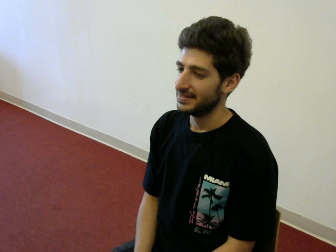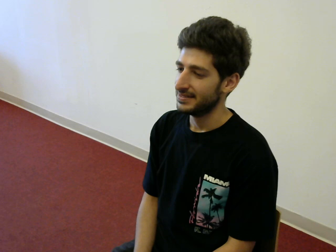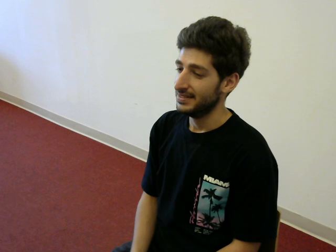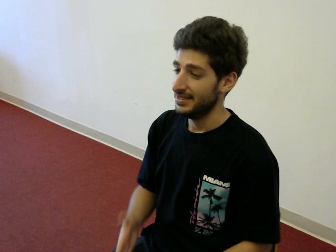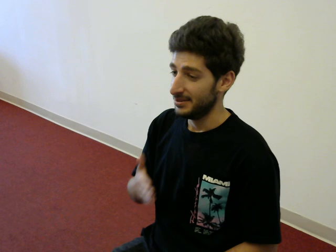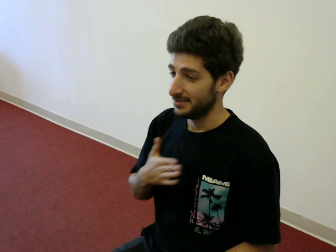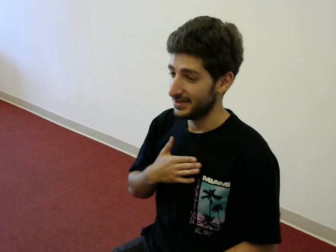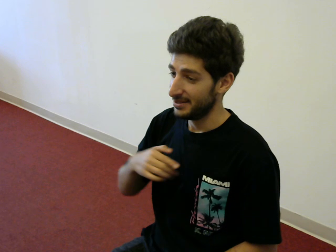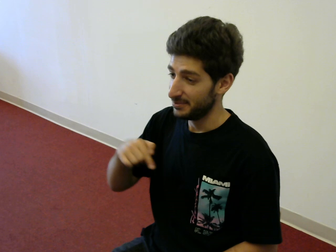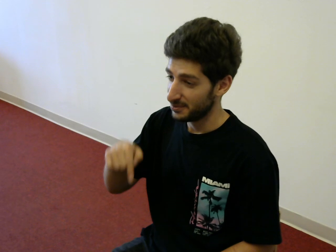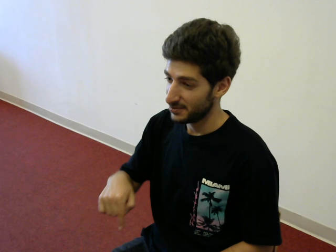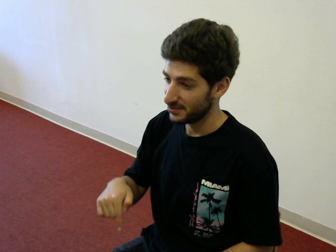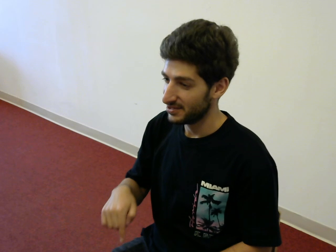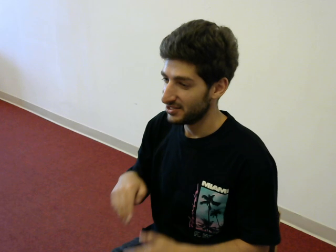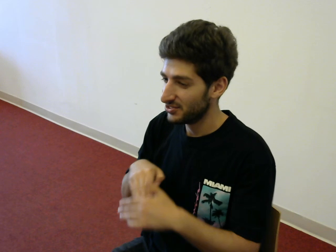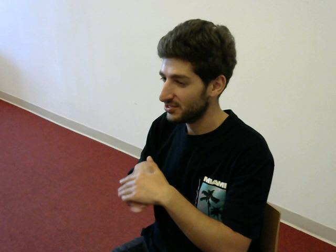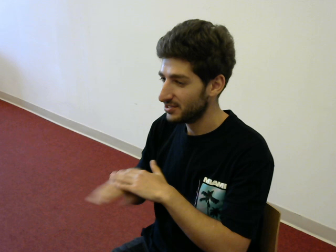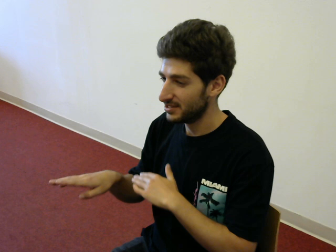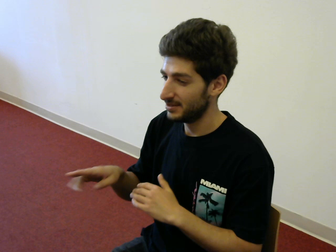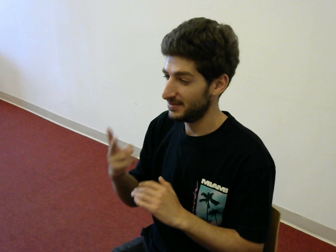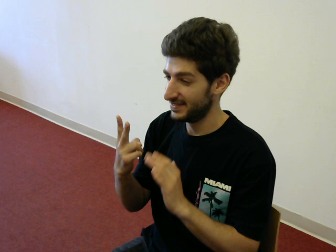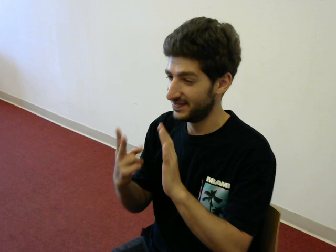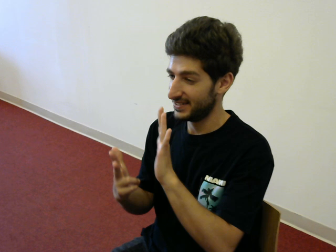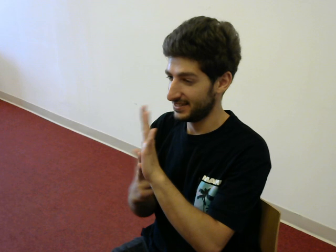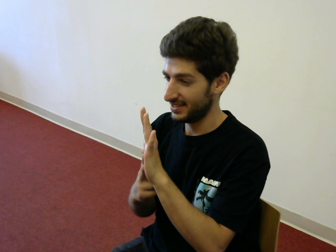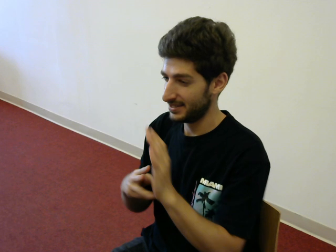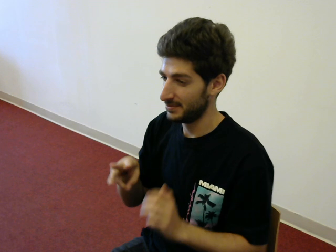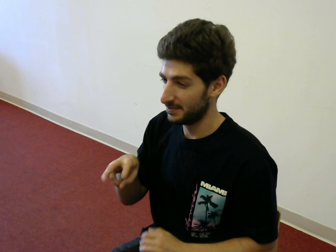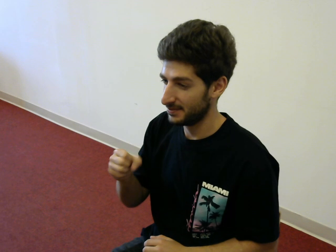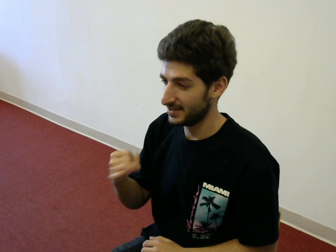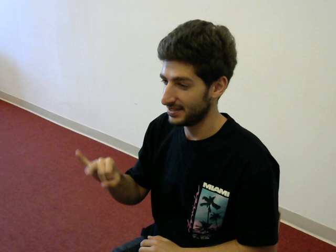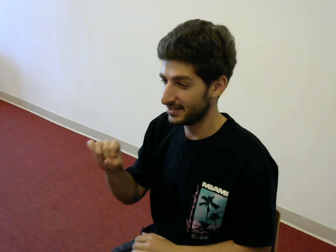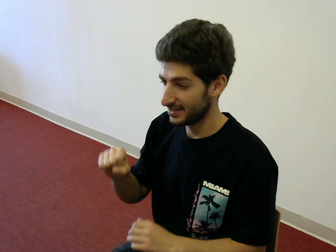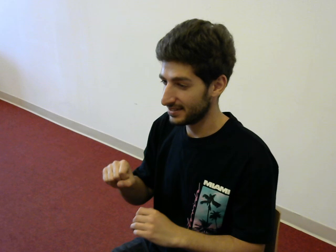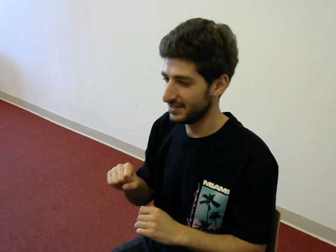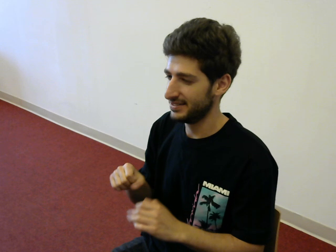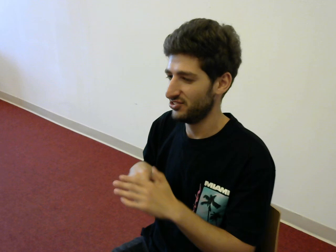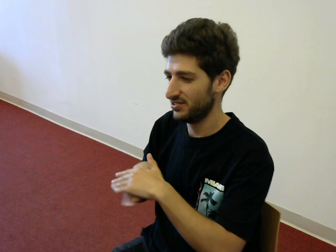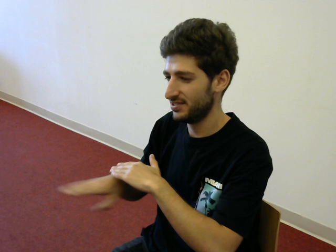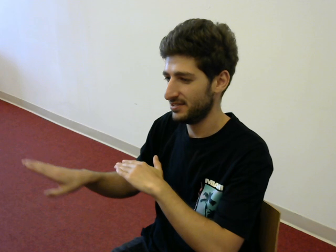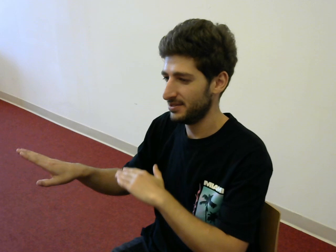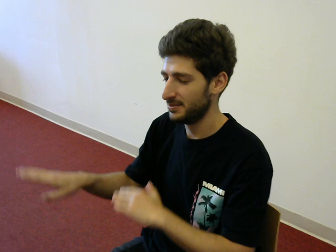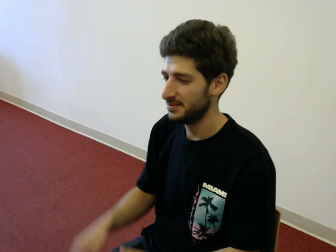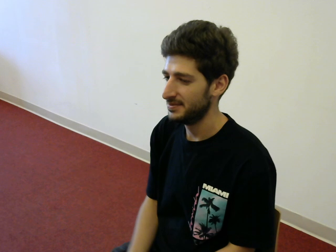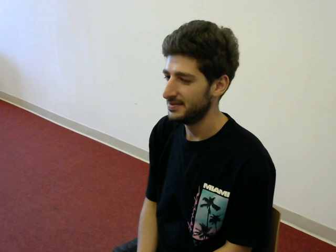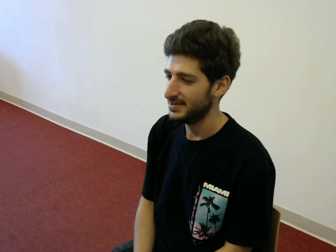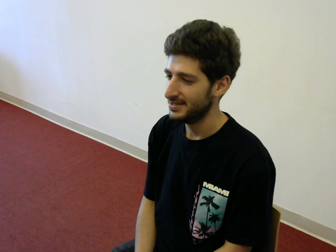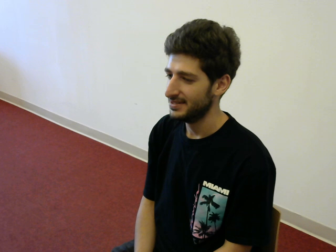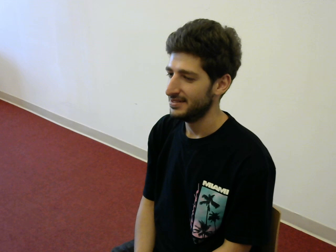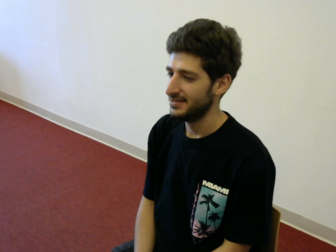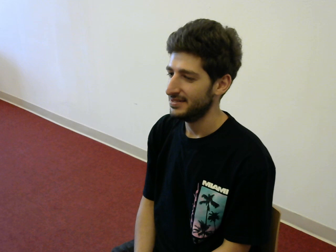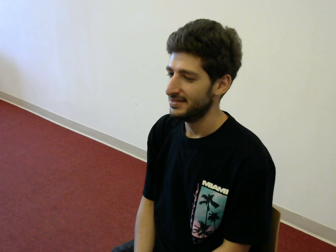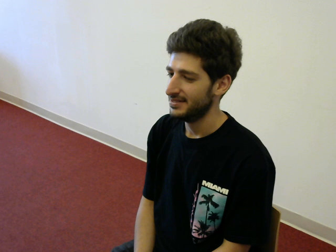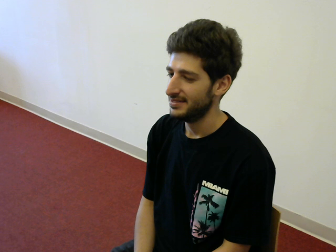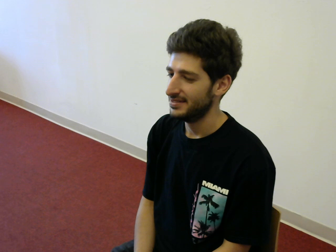Mən burdan çıxıb 28 maya gedəcəm